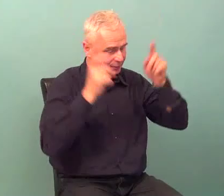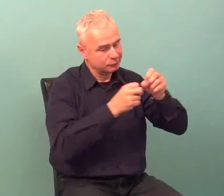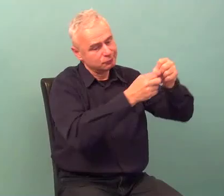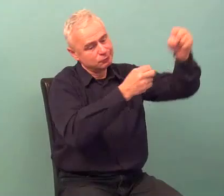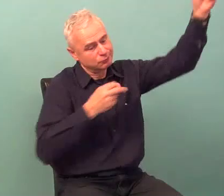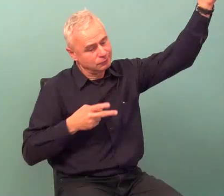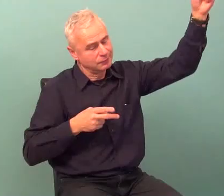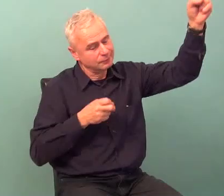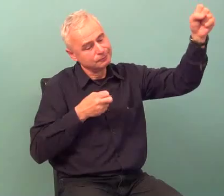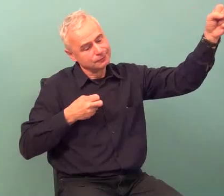Strzela z łuku, trzyma napięty łuk.